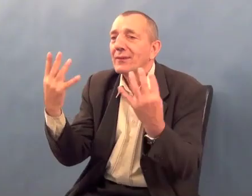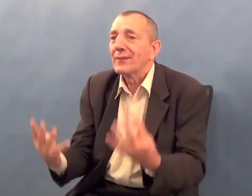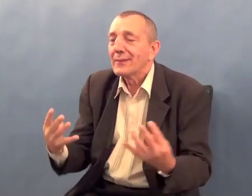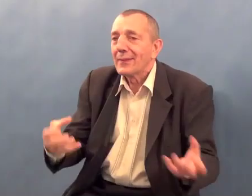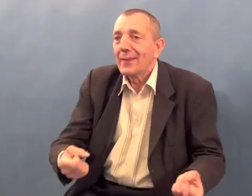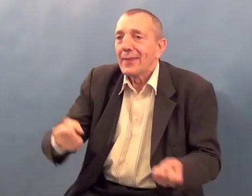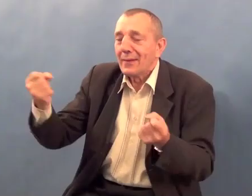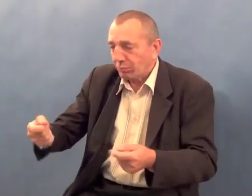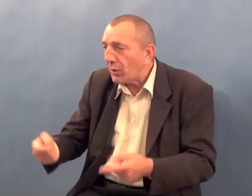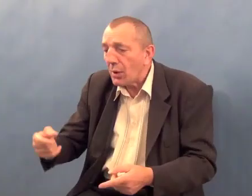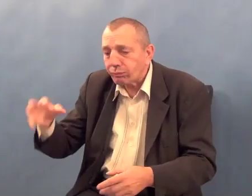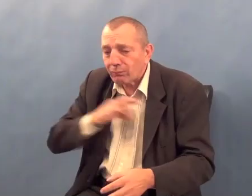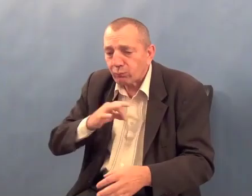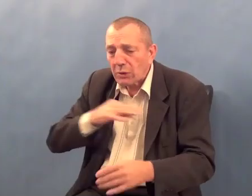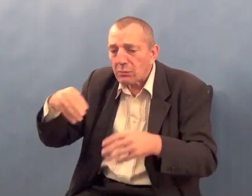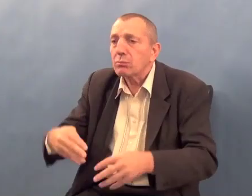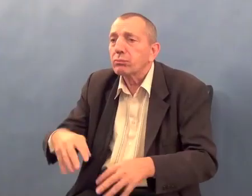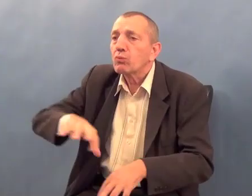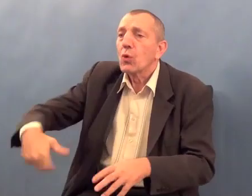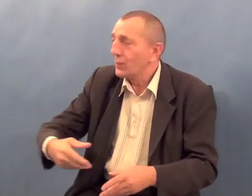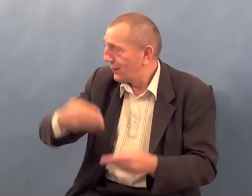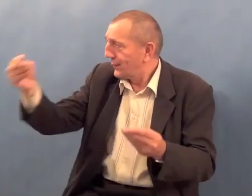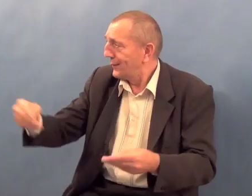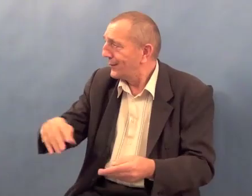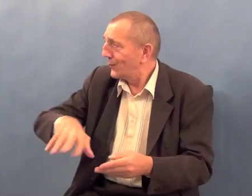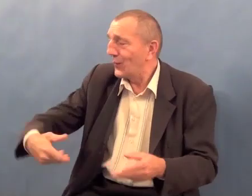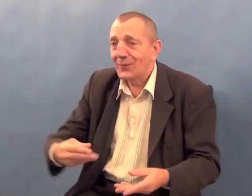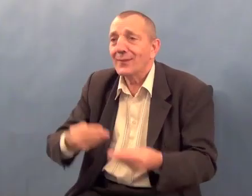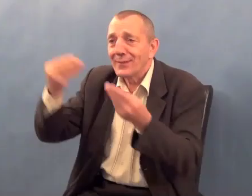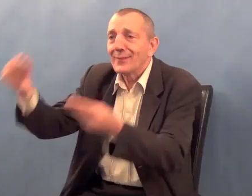Płot wynosi, swój płot ukradł.